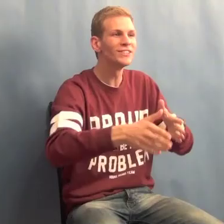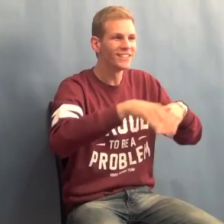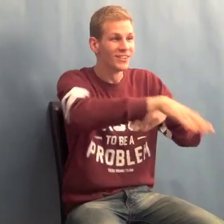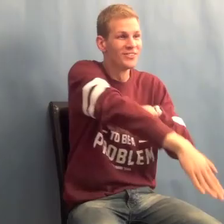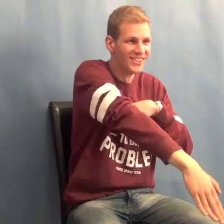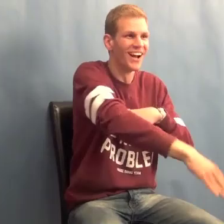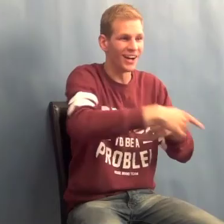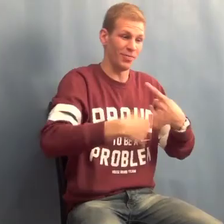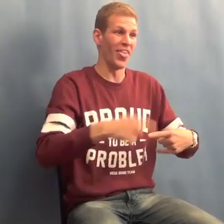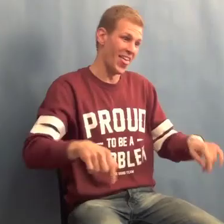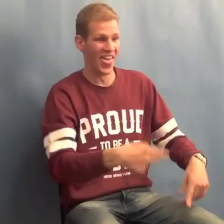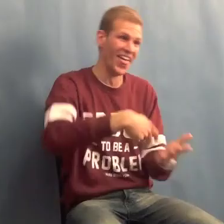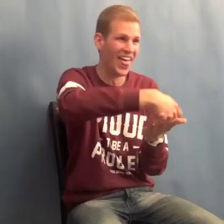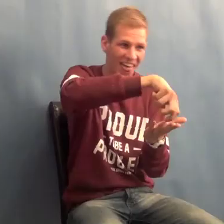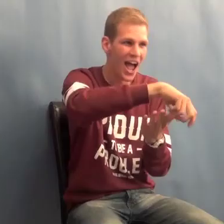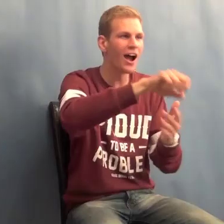Nie mógł utrzymać równowagi, chwiał się.